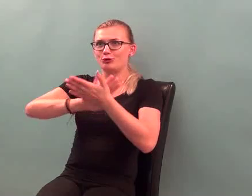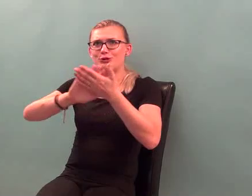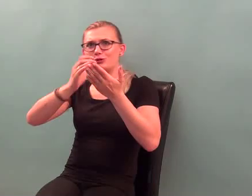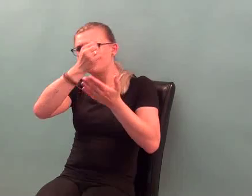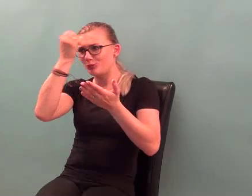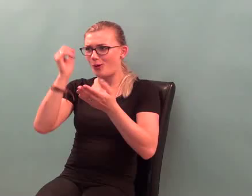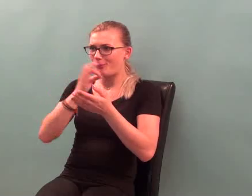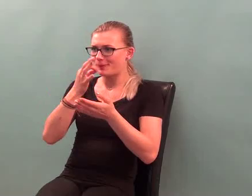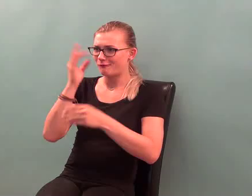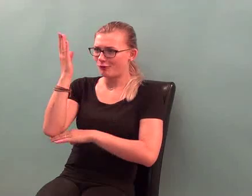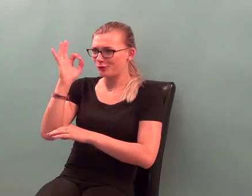"Okno jest naprawione, dobrze."